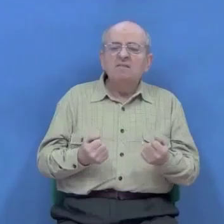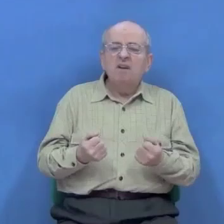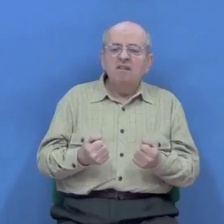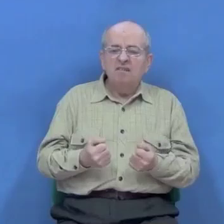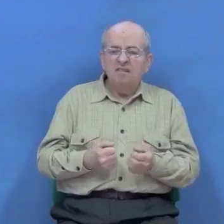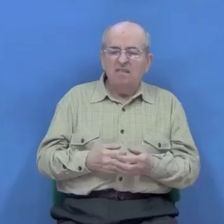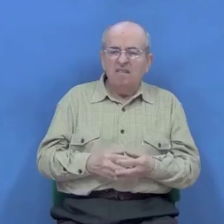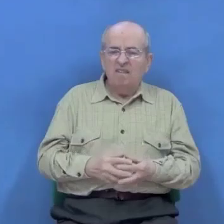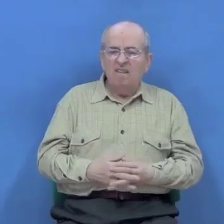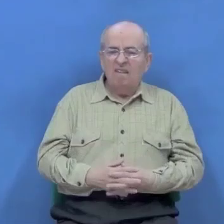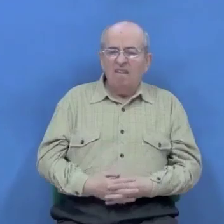Samochód.